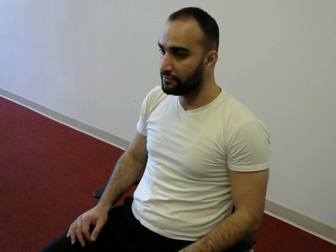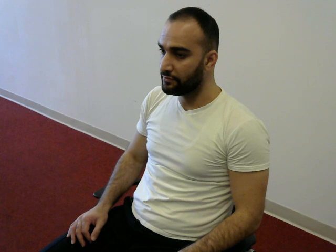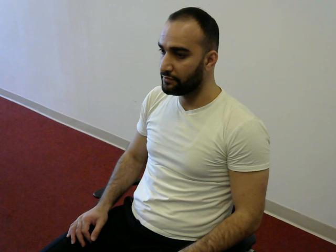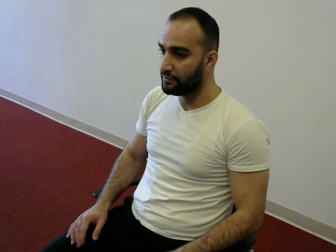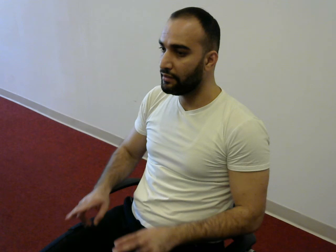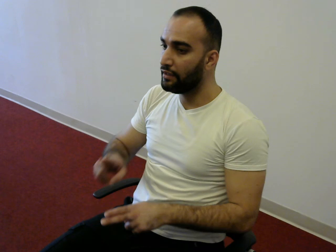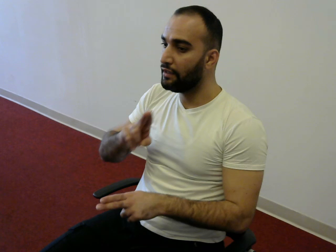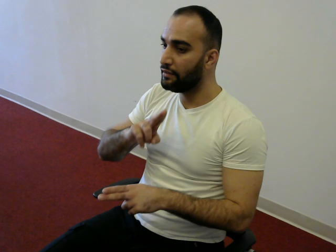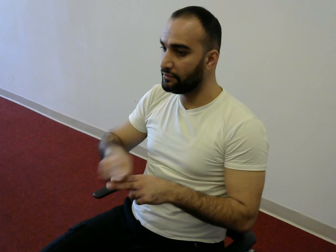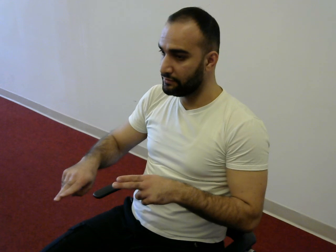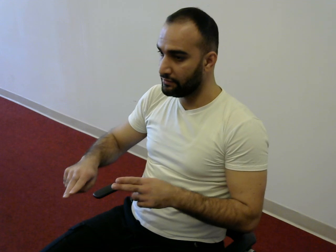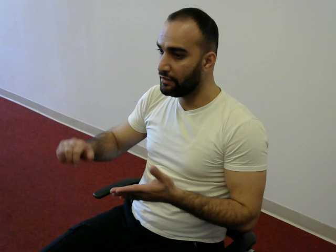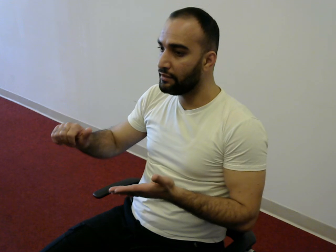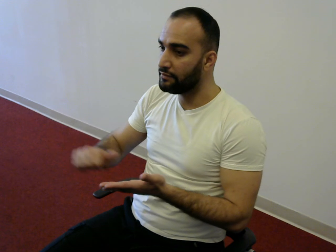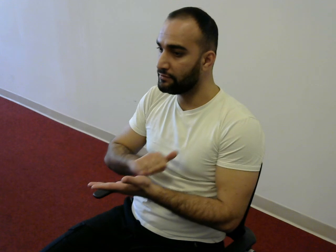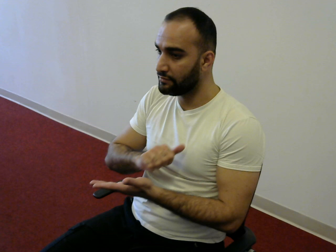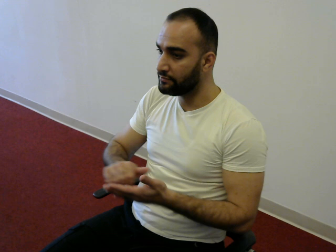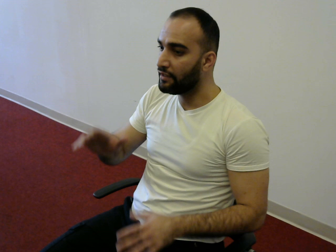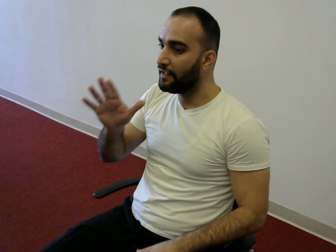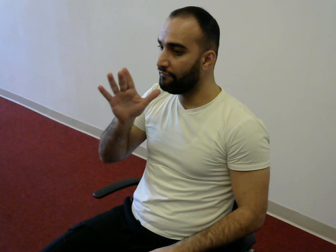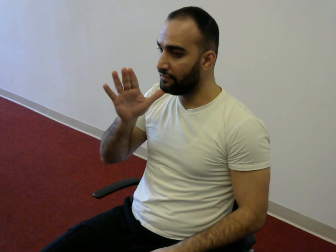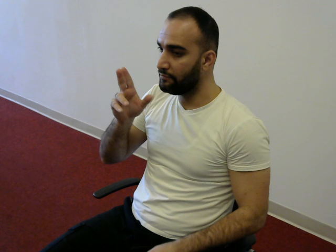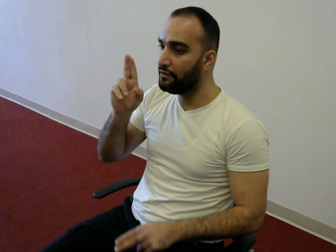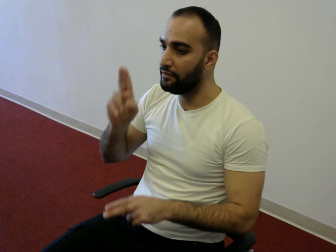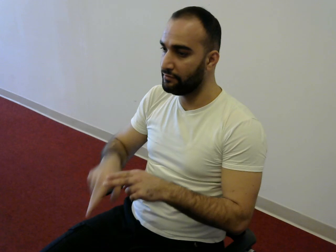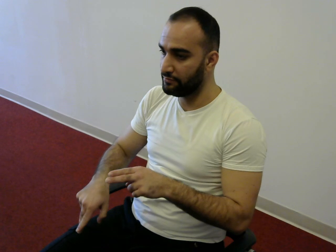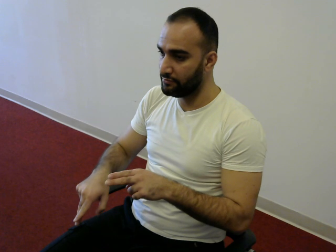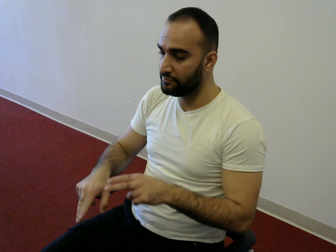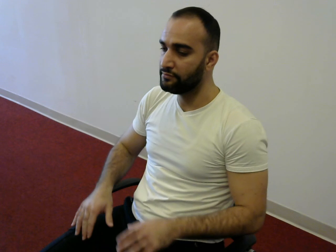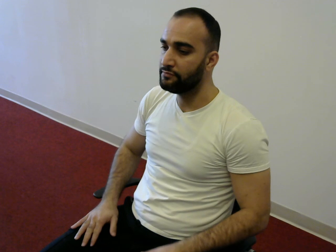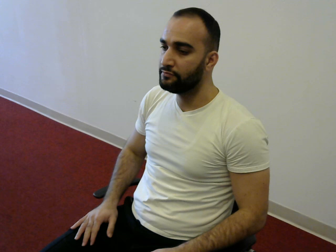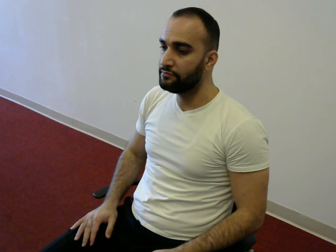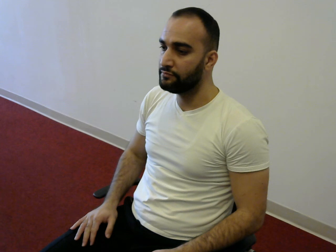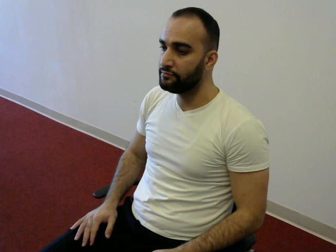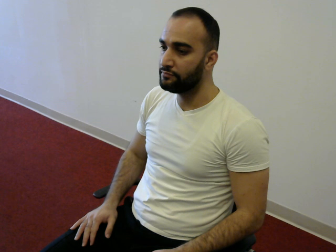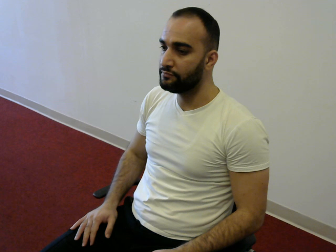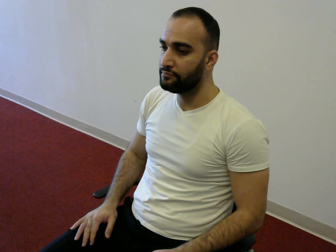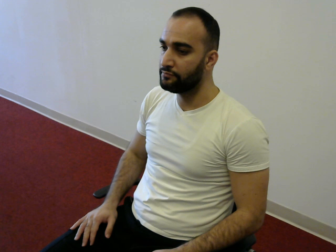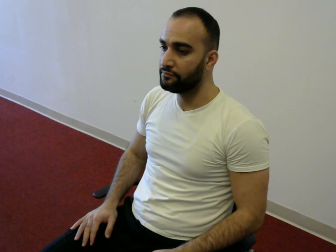İtmiş sənədin vaxtı bitib